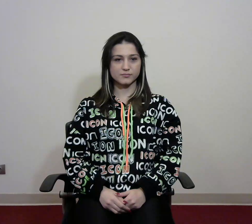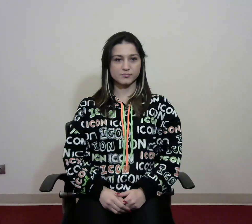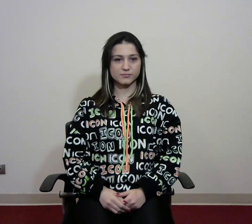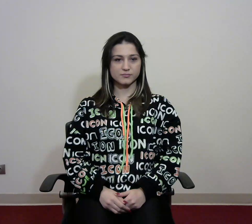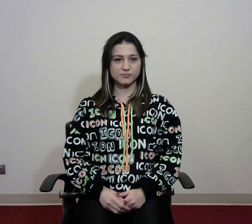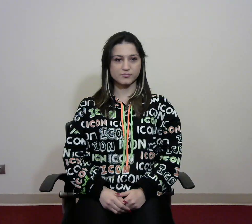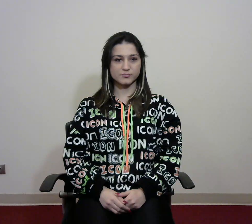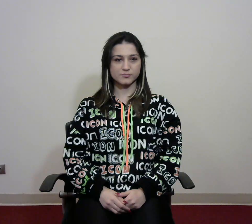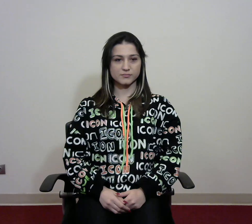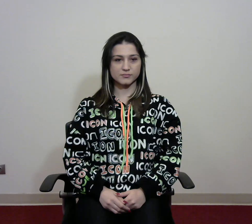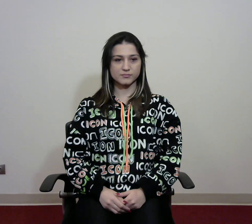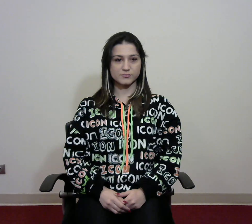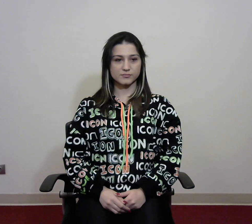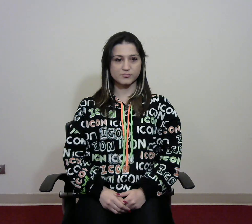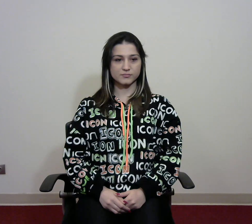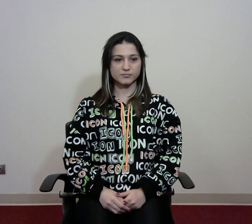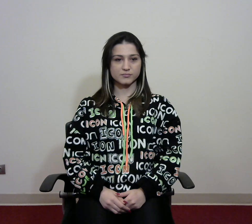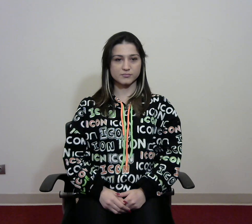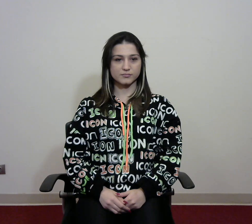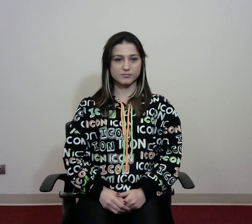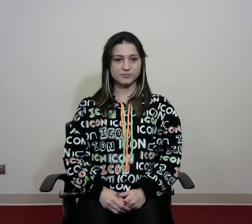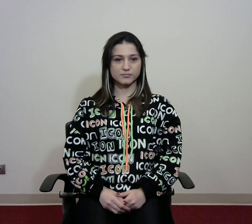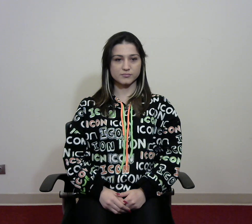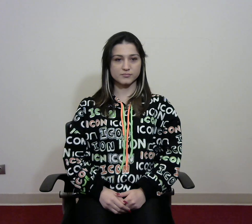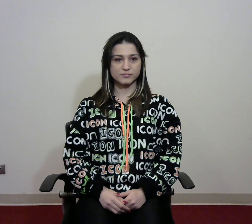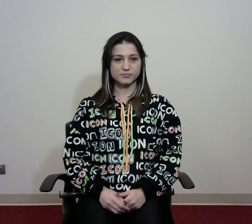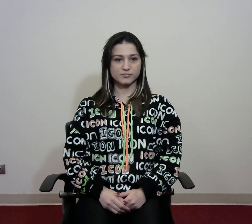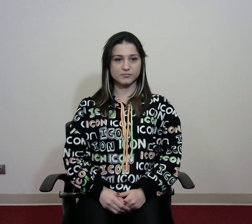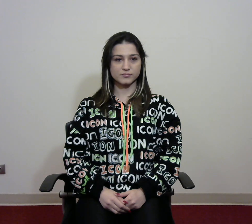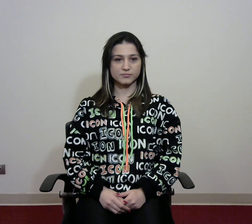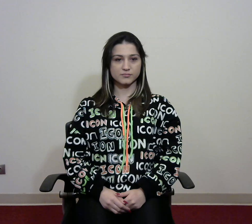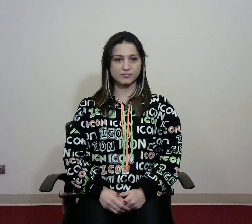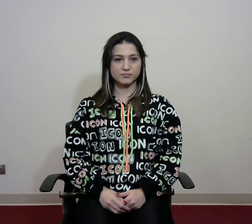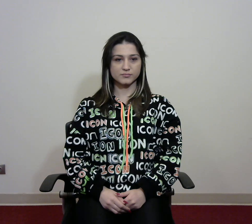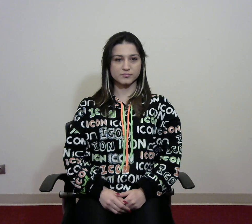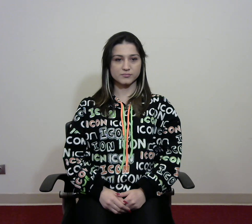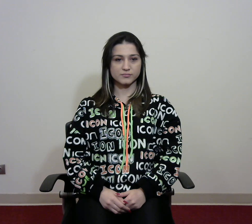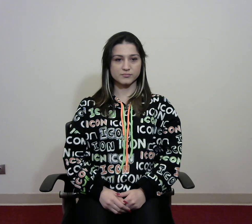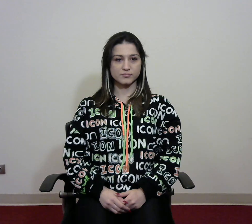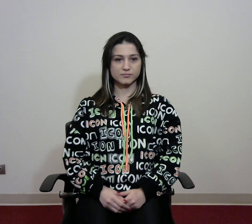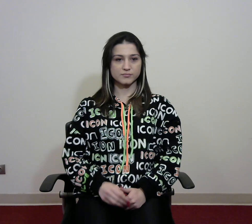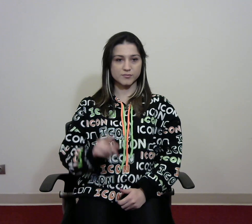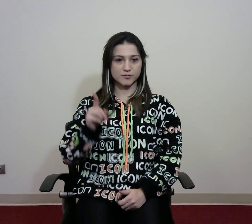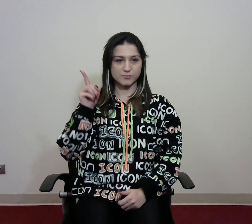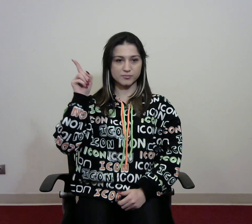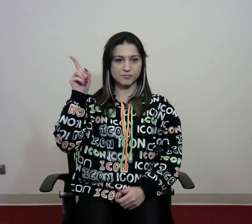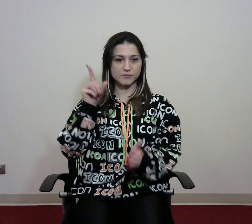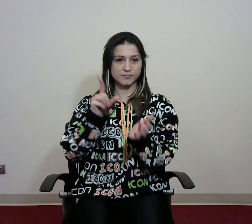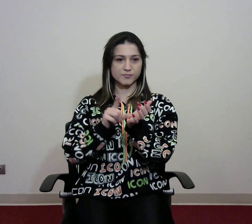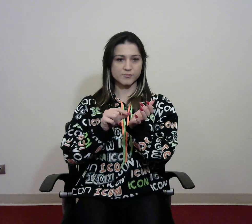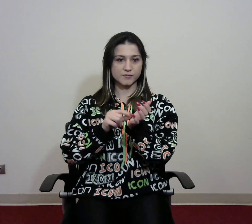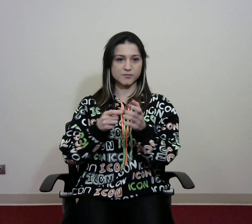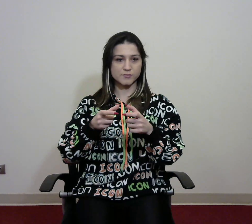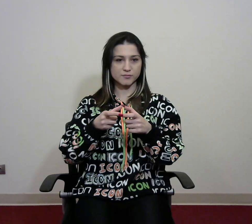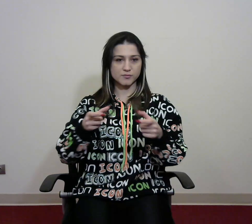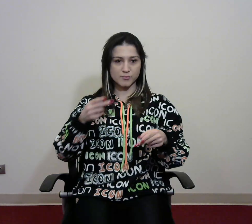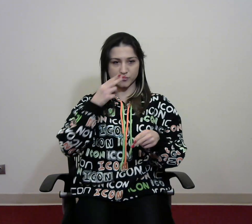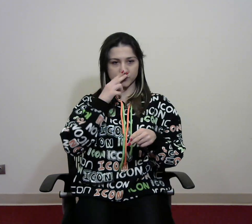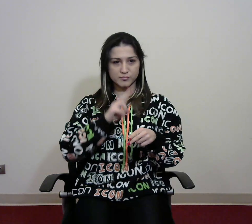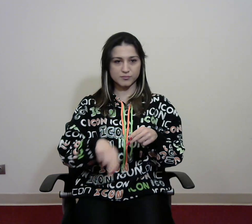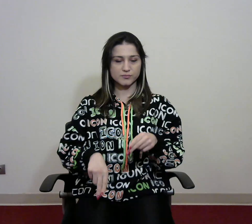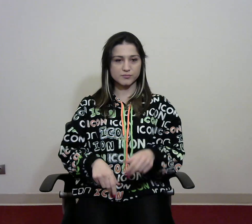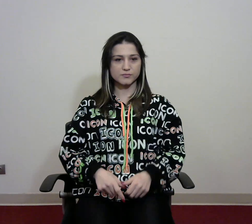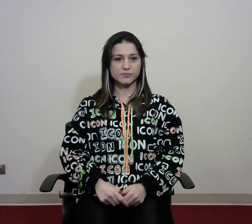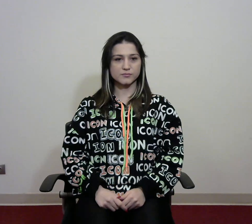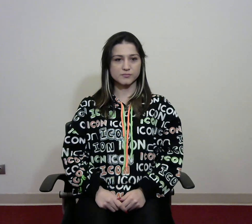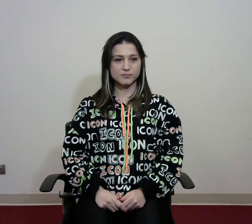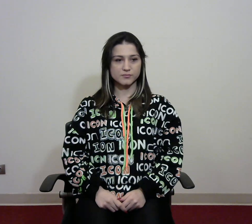O pensiya kartını itirib